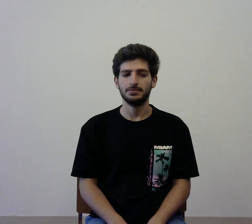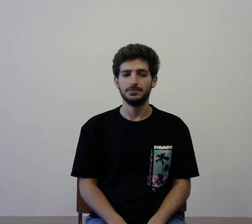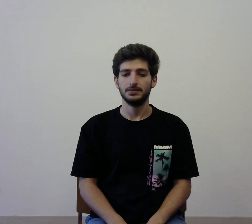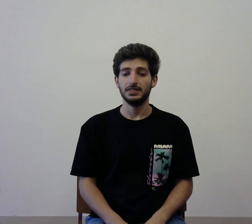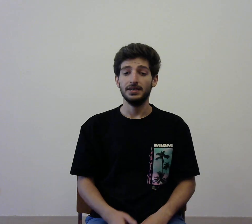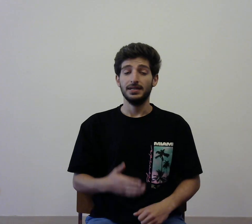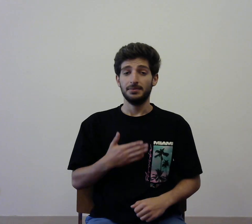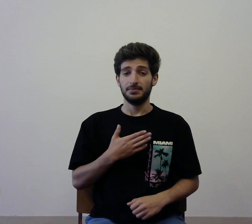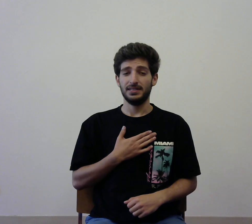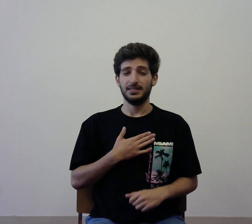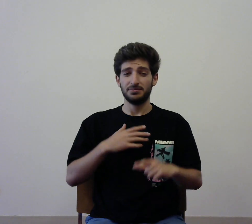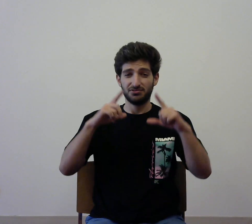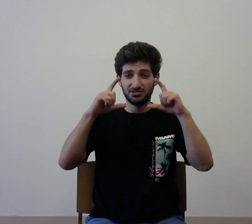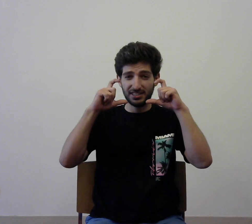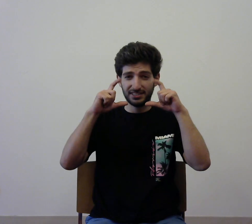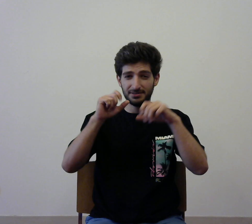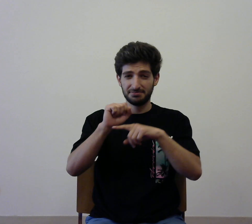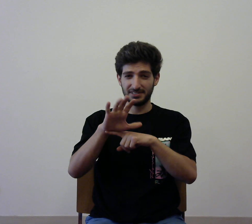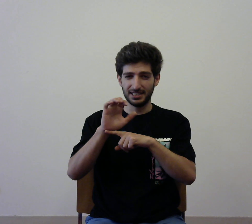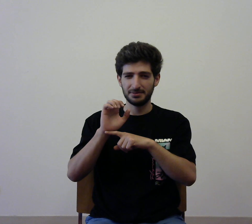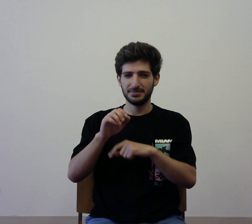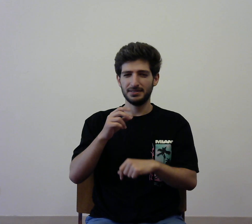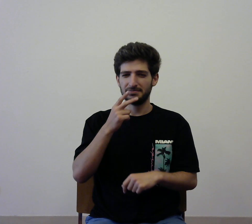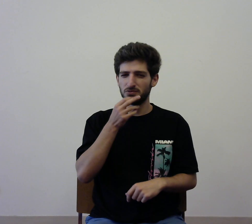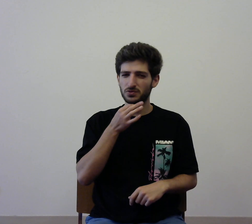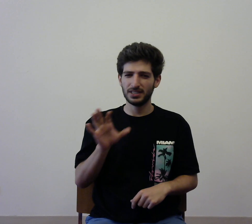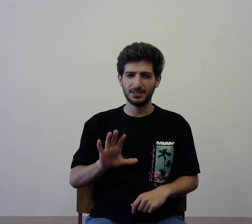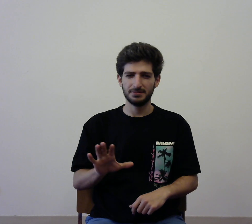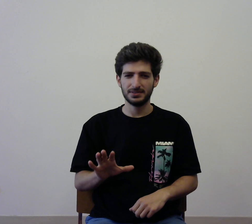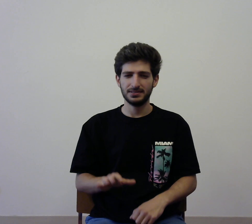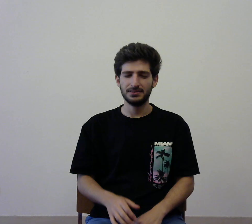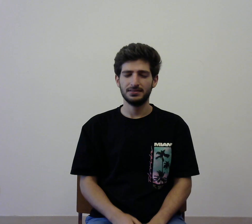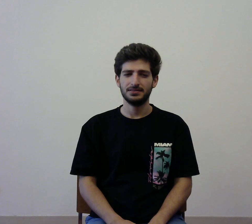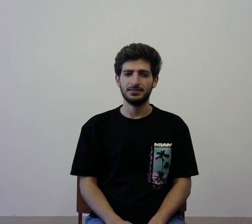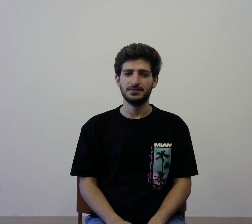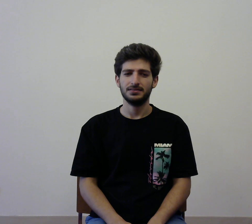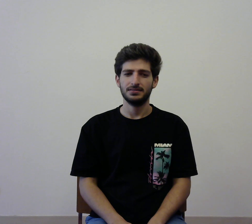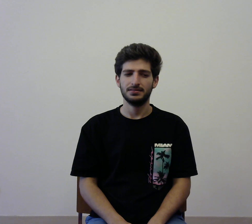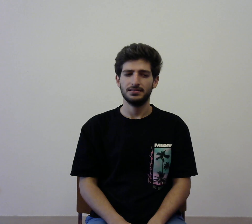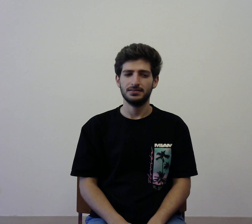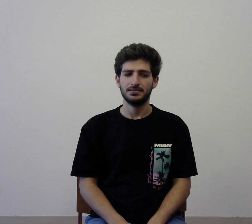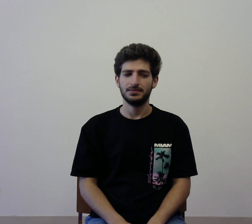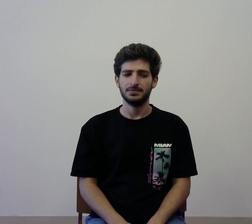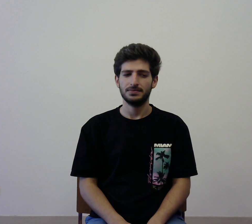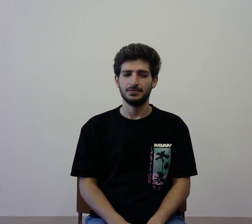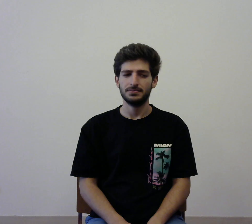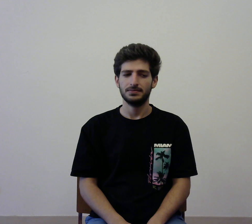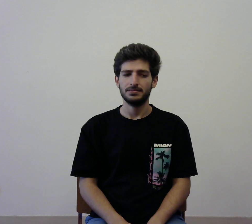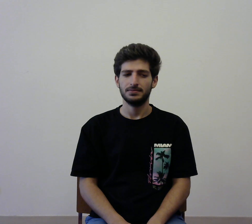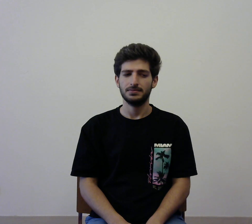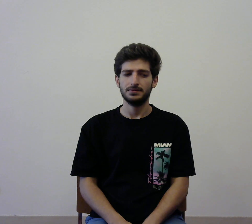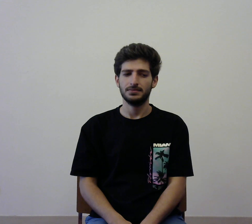Mənim şəkil çəkdirməkdən xoşum gəlir